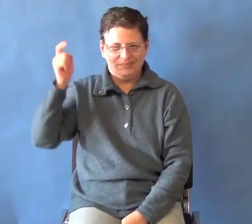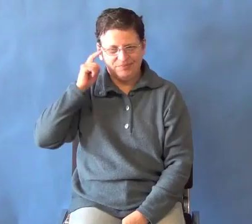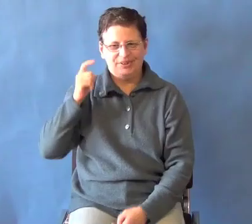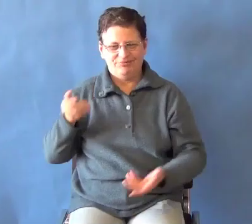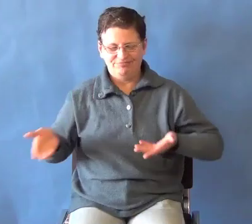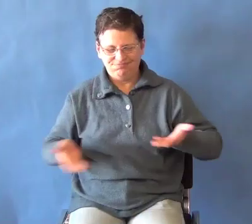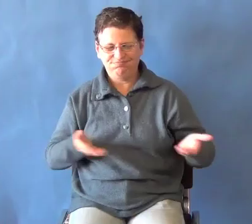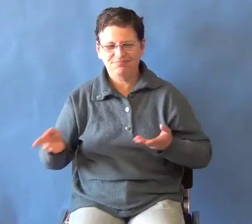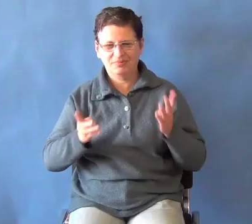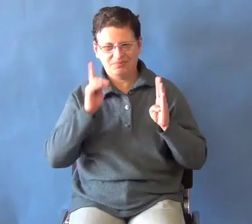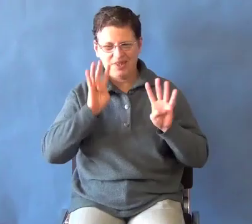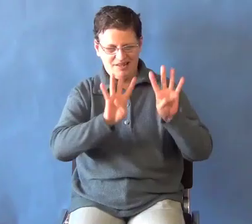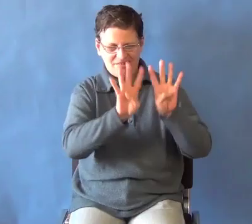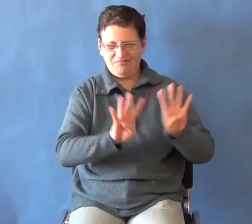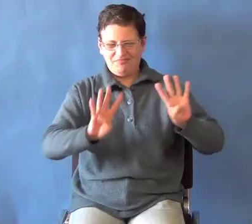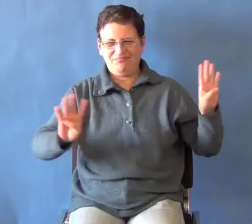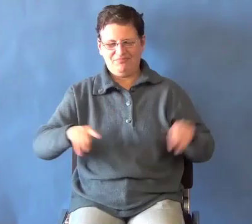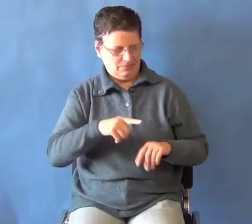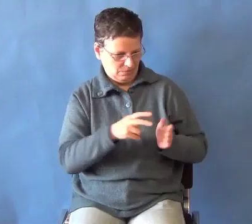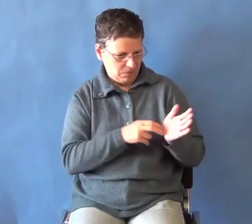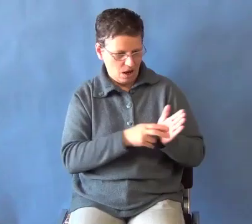Myszka Miki idzie obok płotu.